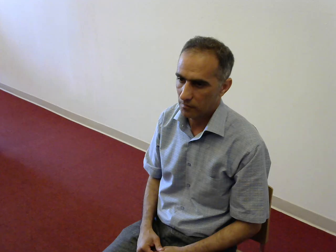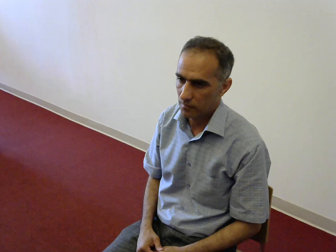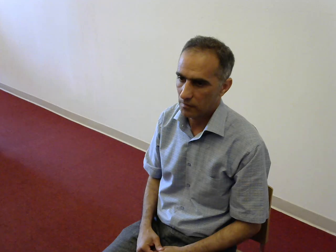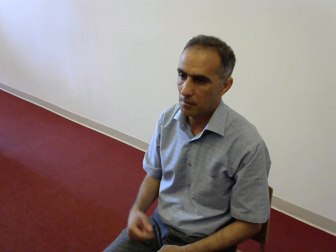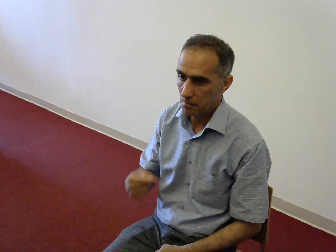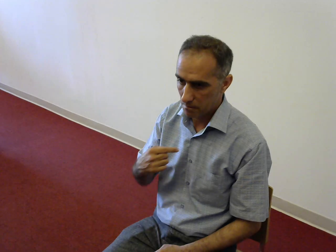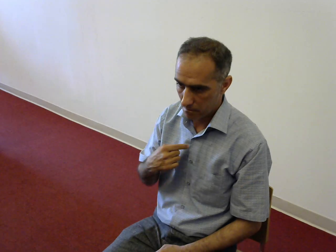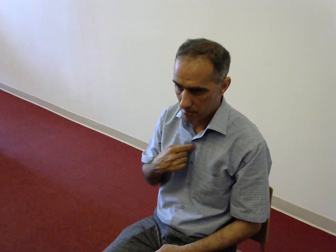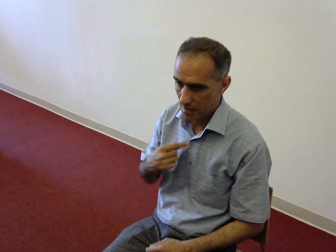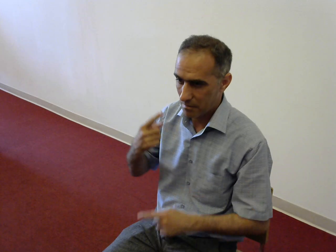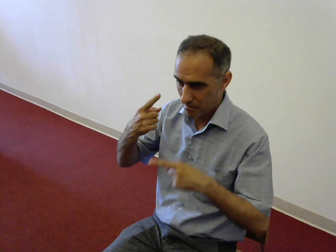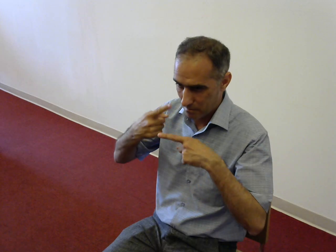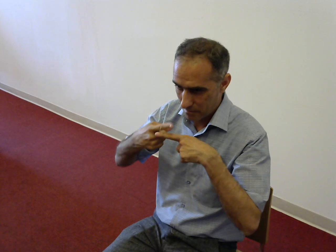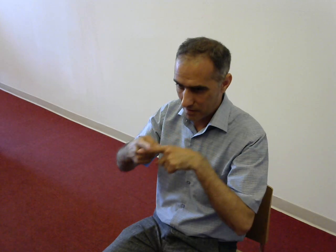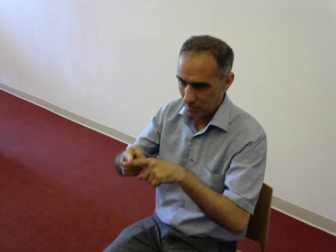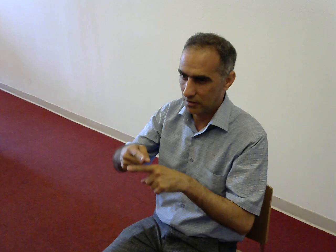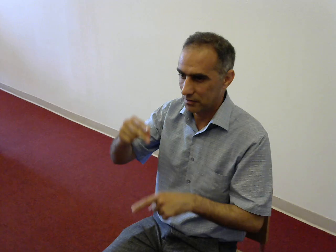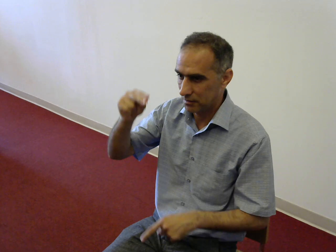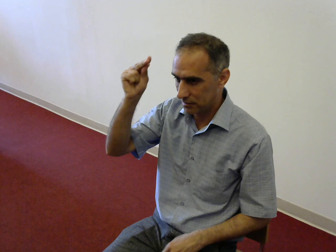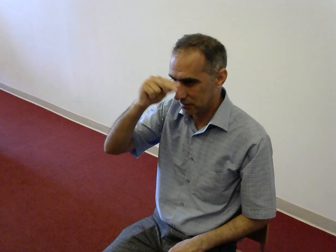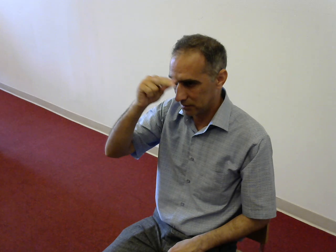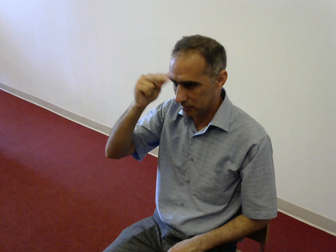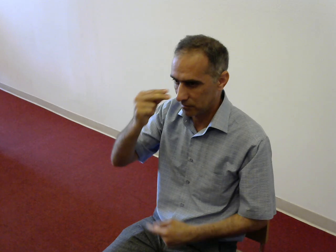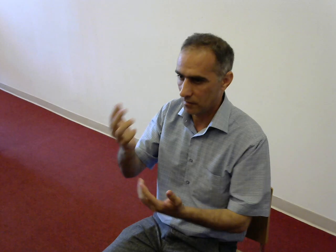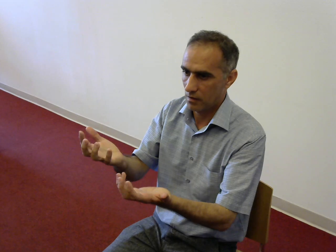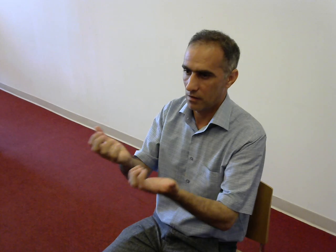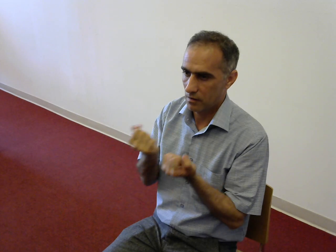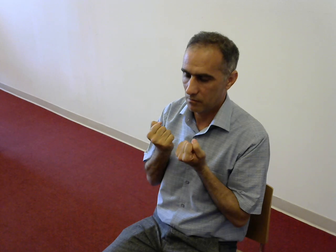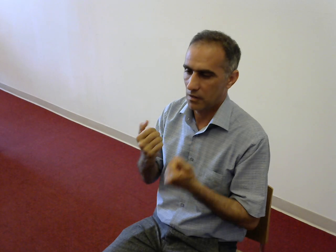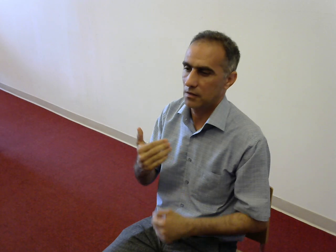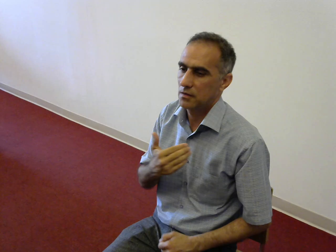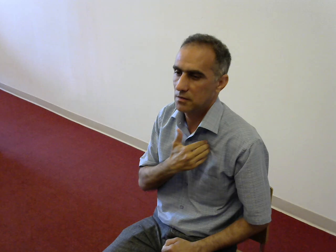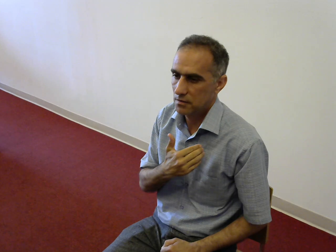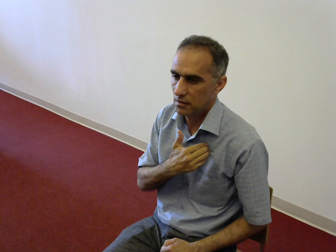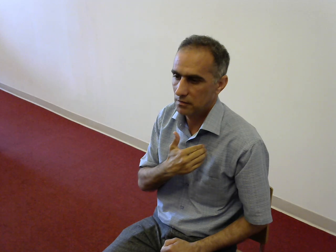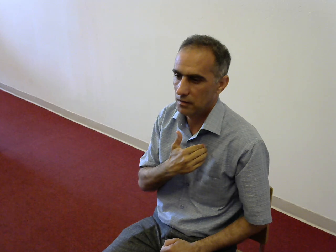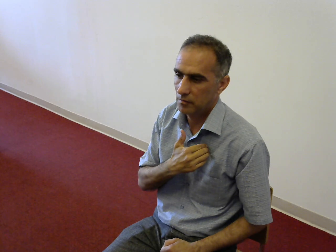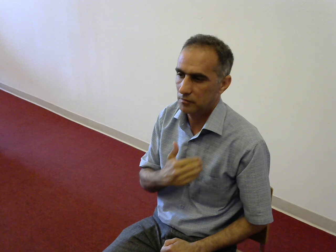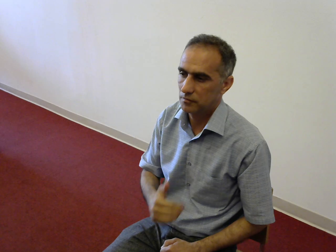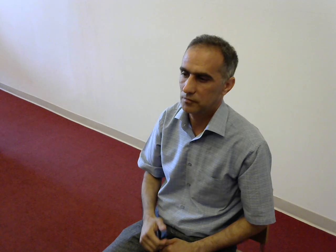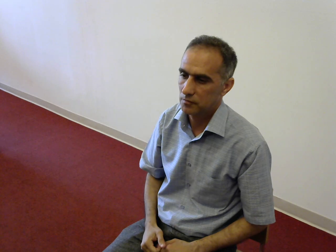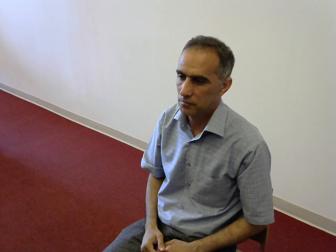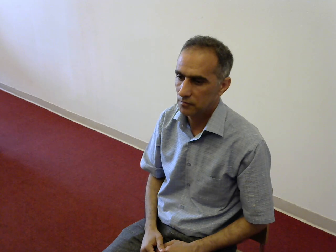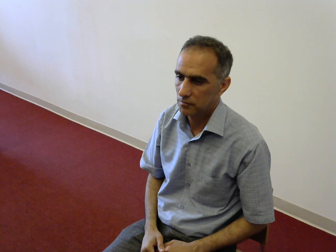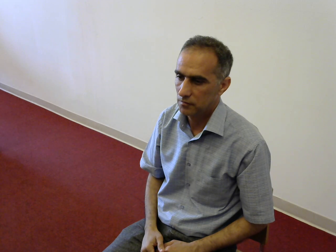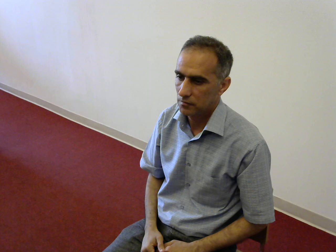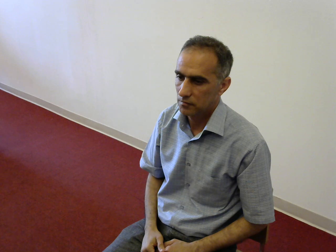Mən peşə təhsili almaq istəyirəm